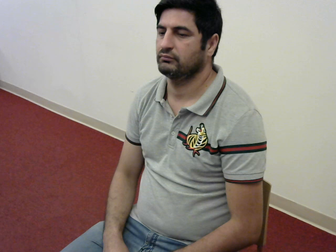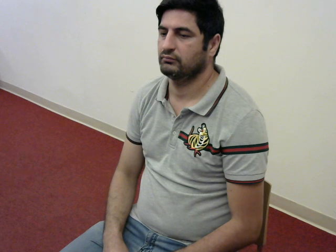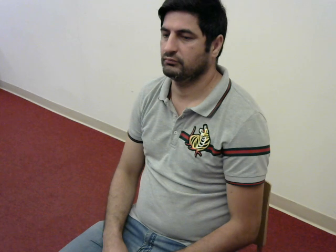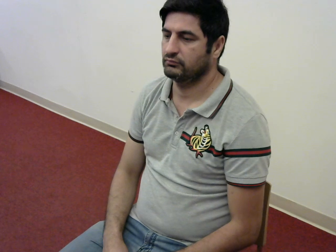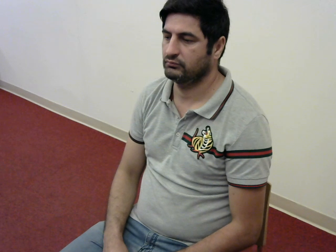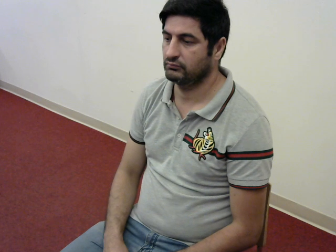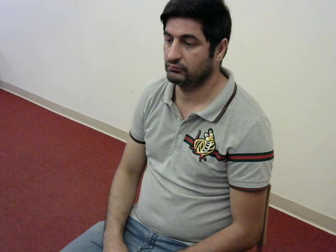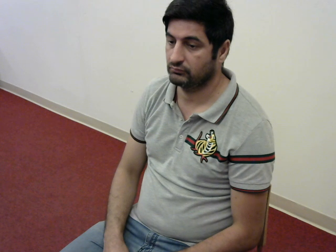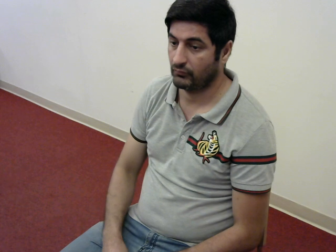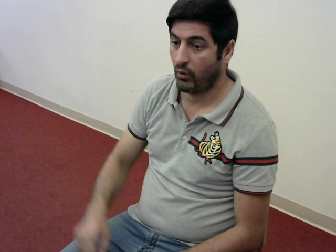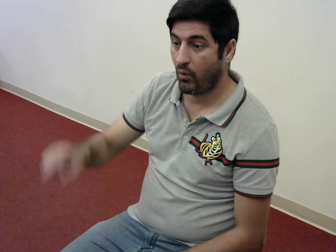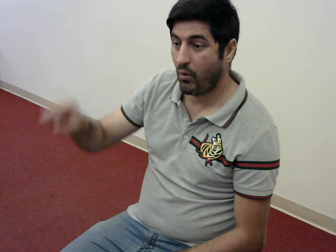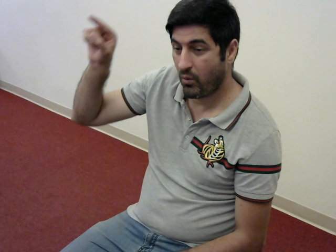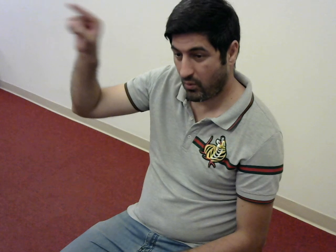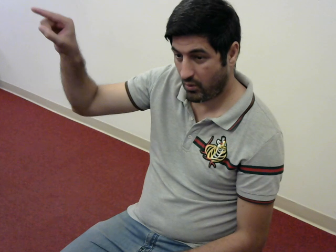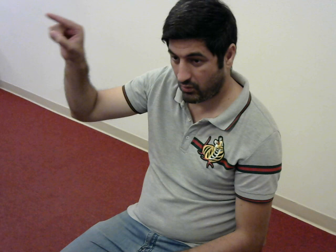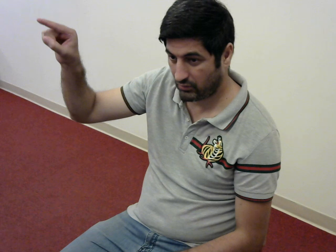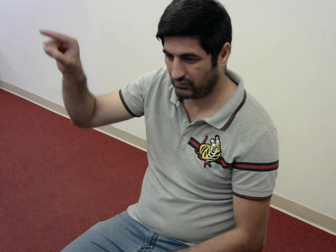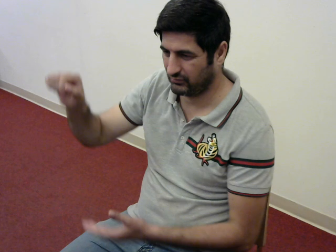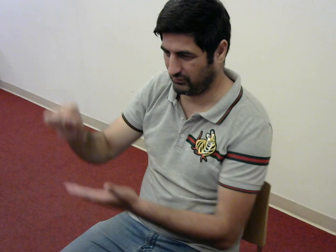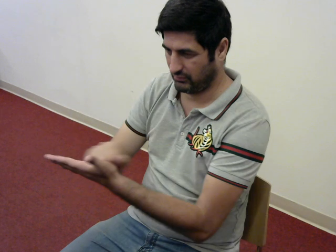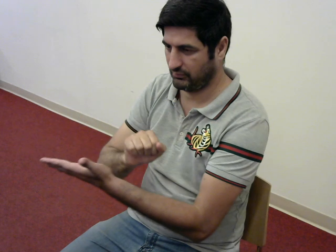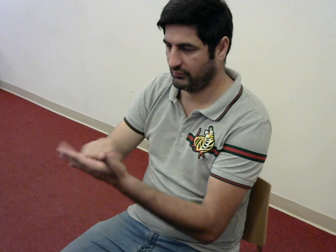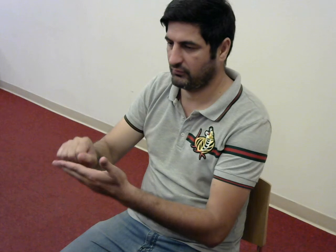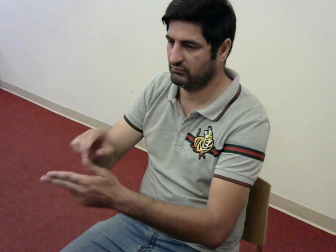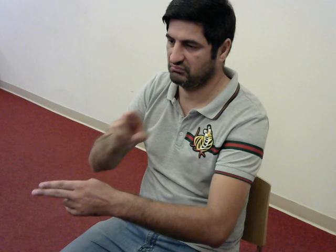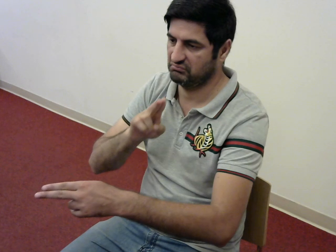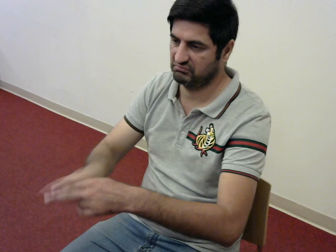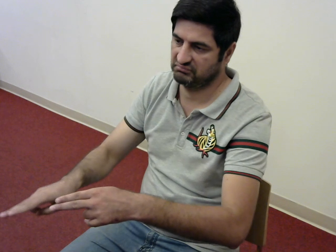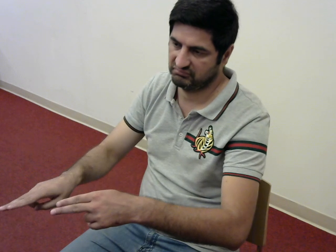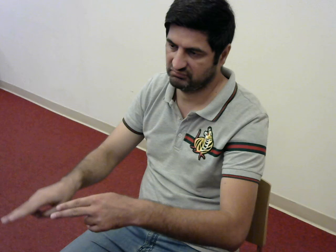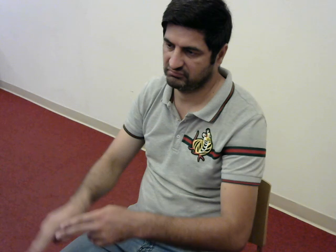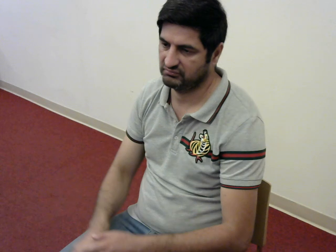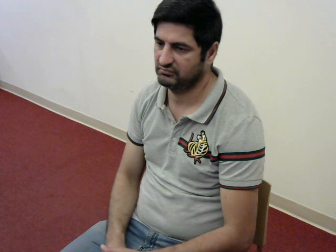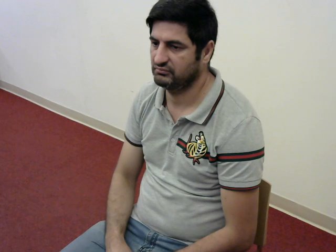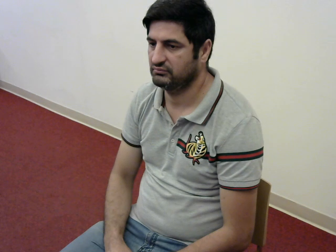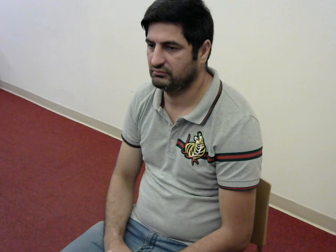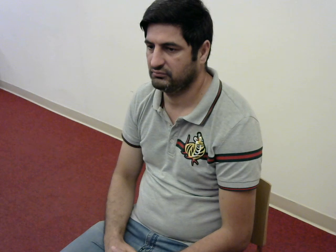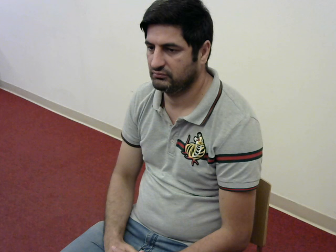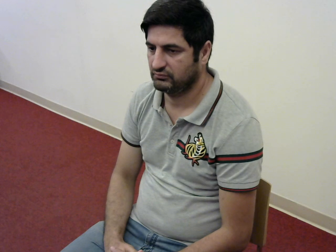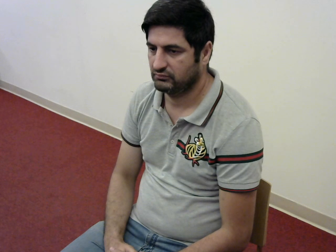O sənədlərini itirib